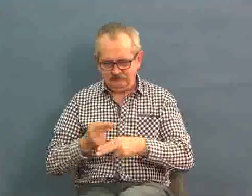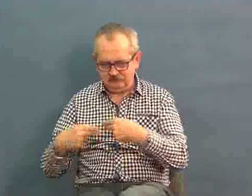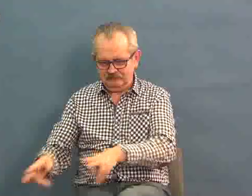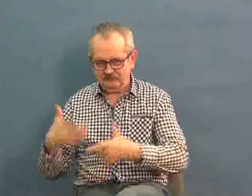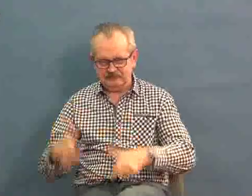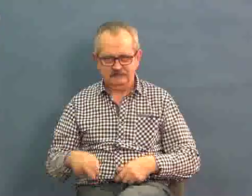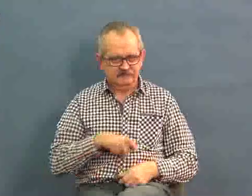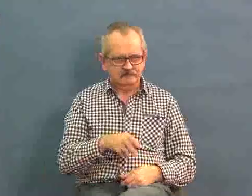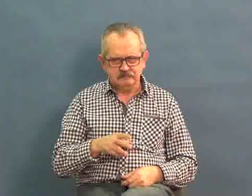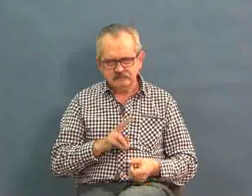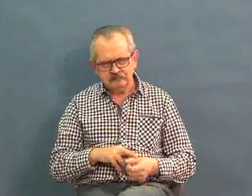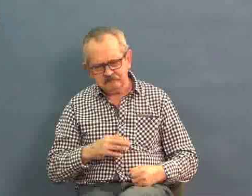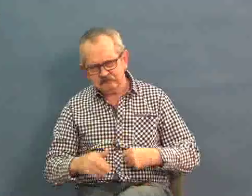Odchodzi, a policjant za nim.